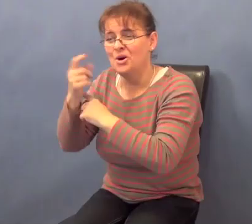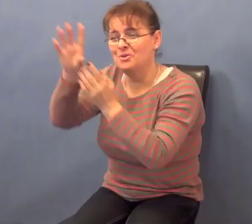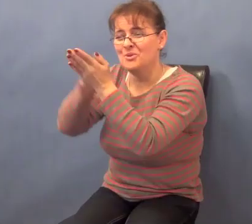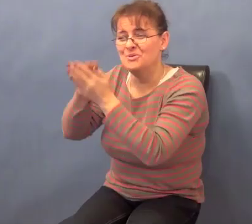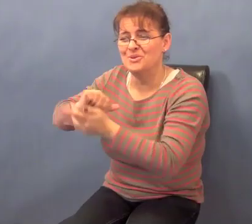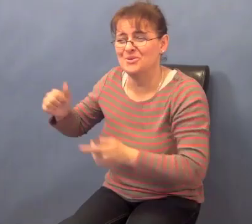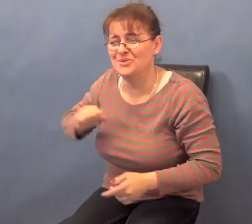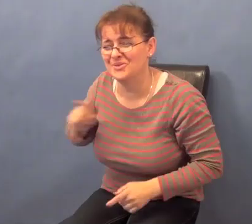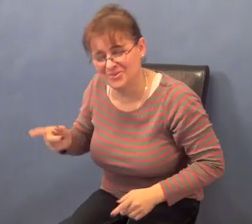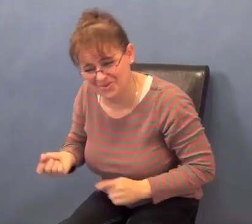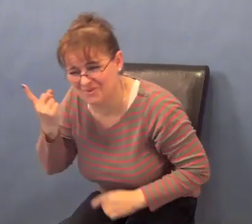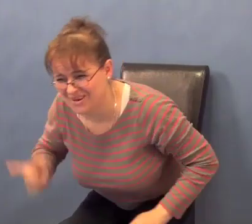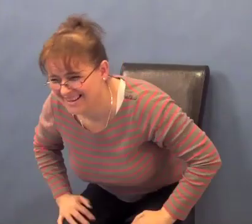Wymyślił to i na tej podstawie to robi, to fajnie.